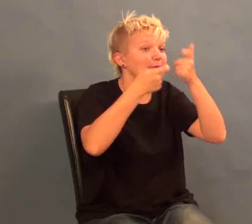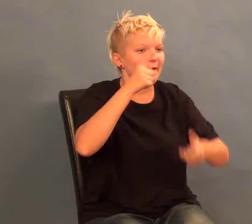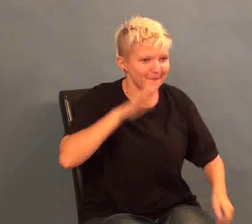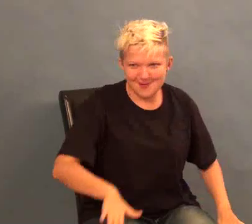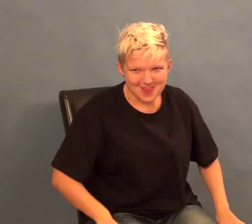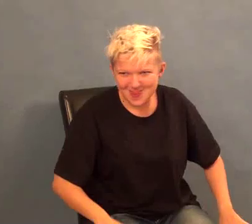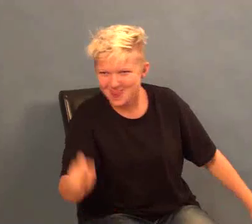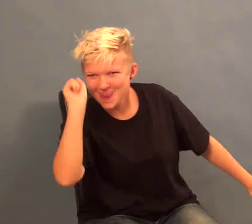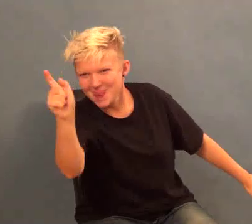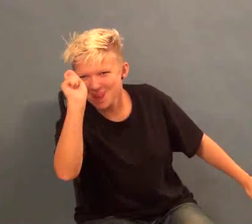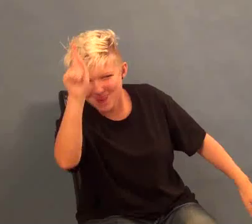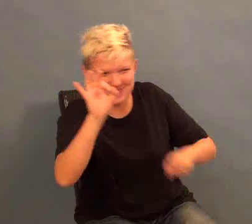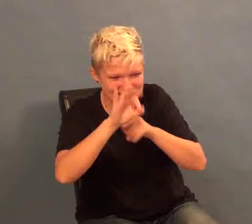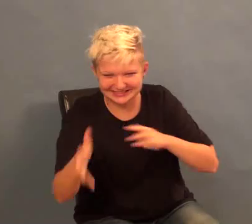Mały chłopiec rzuca w okna, robi to złośliwie.